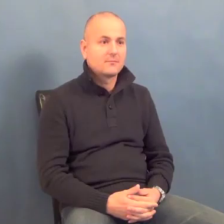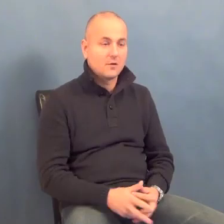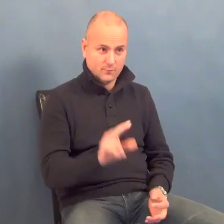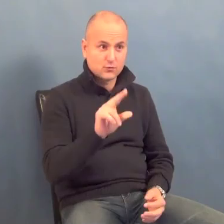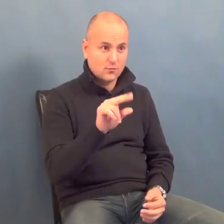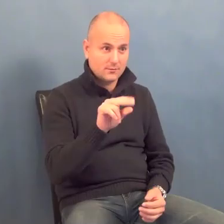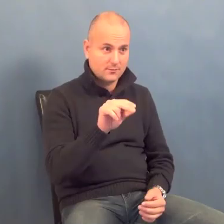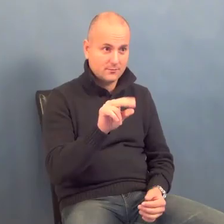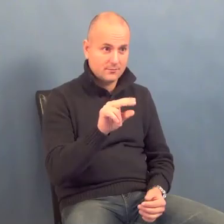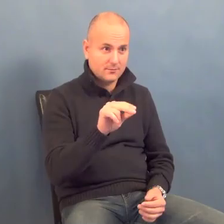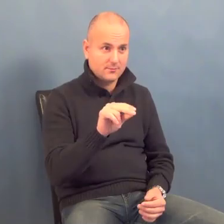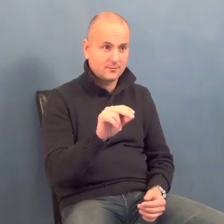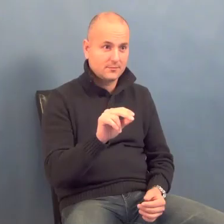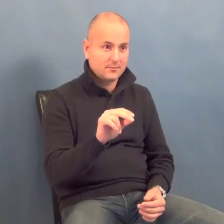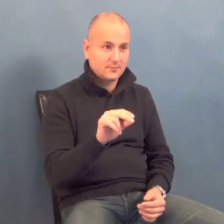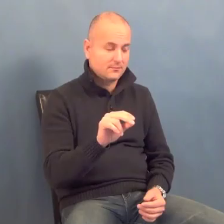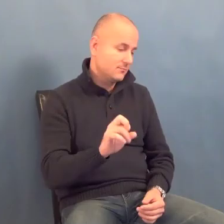Poniedziałek?